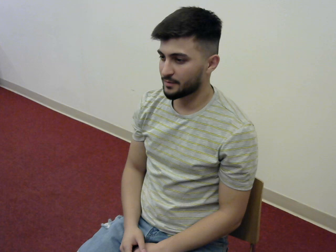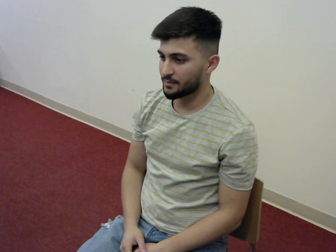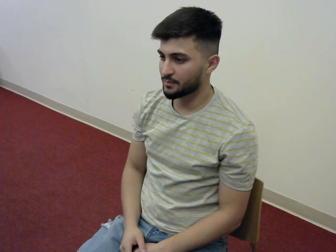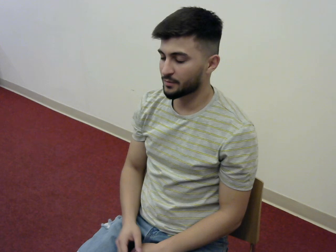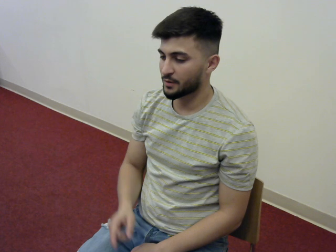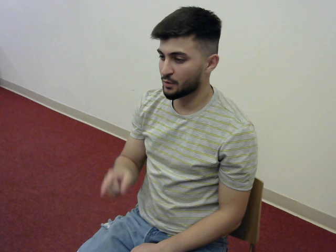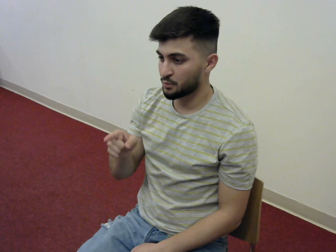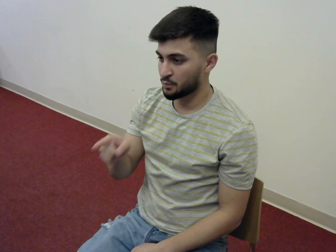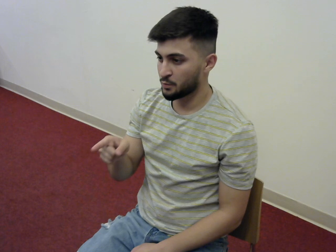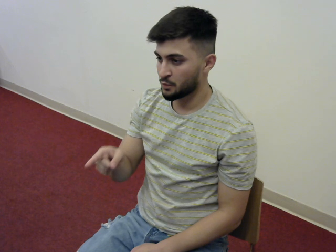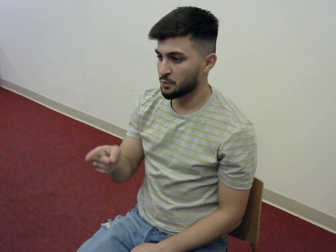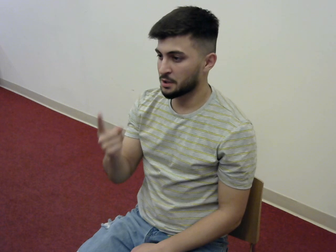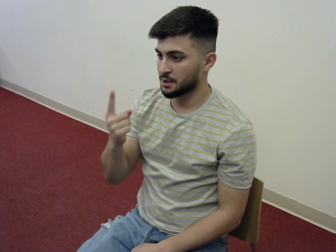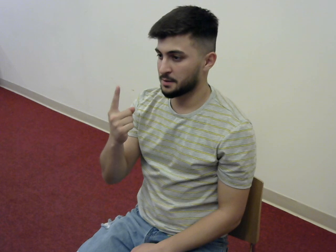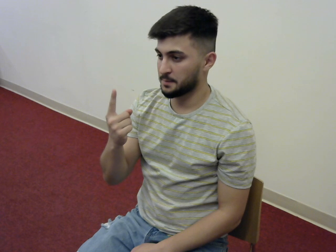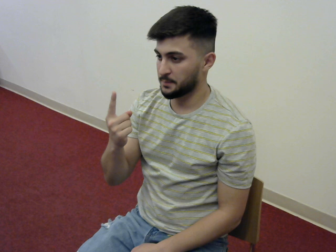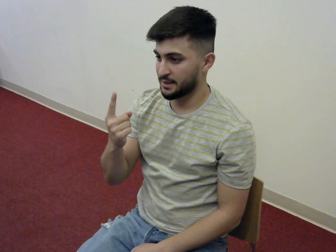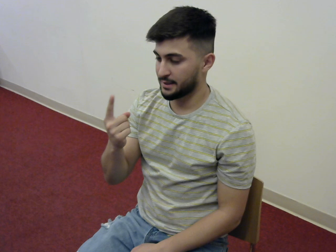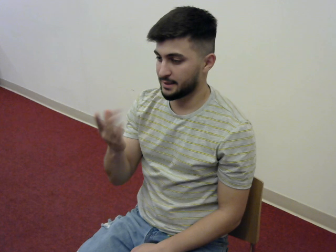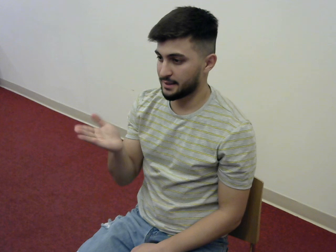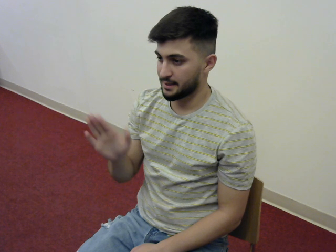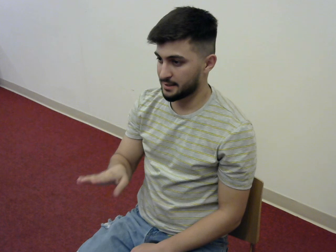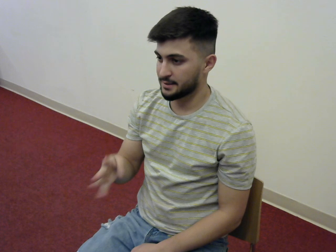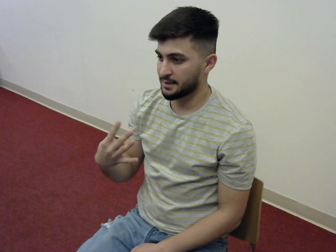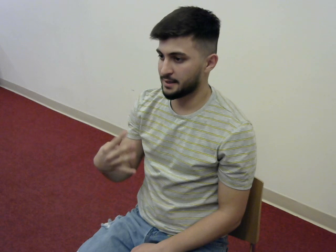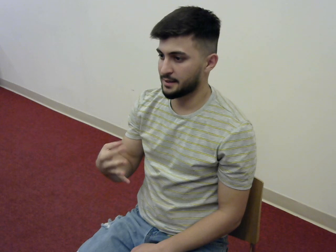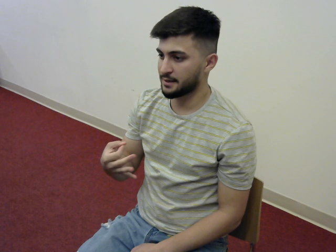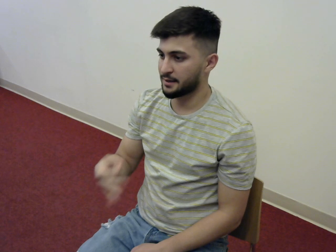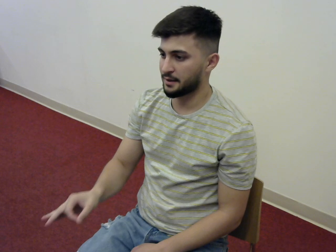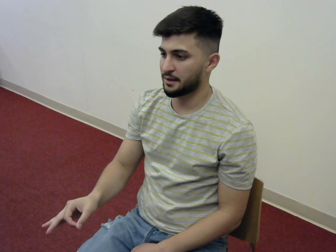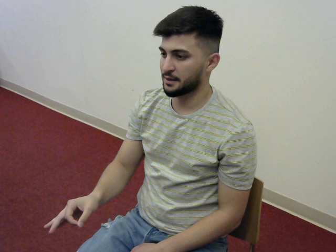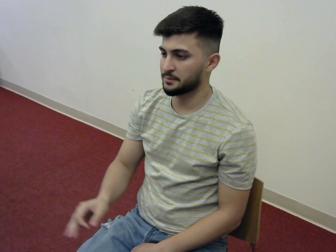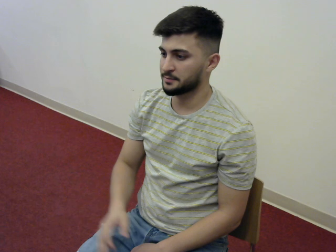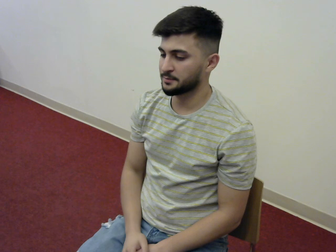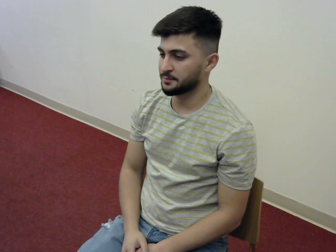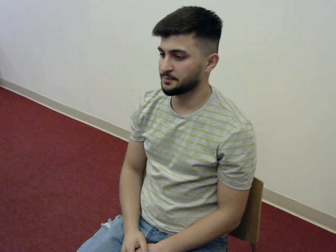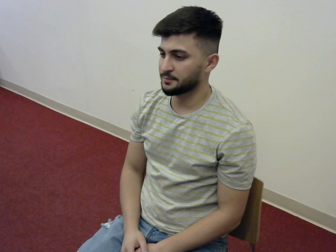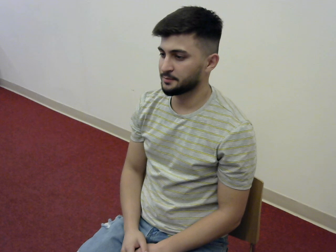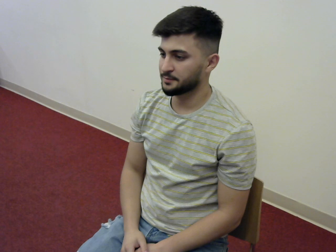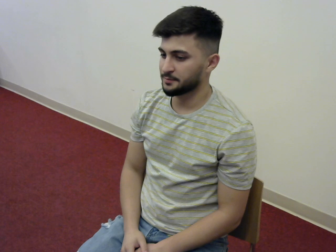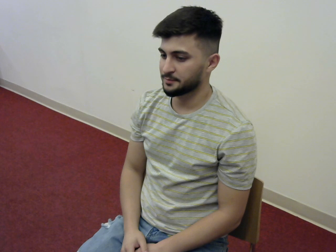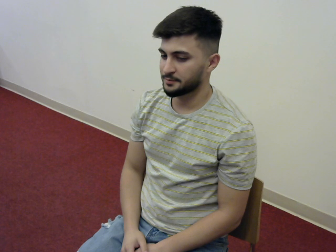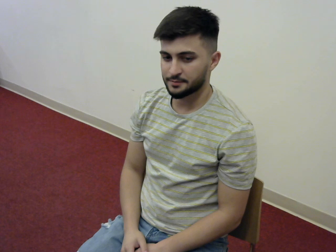Bunun bir dənəsi 40 qəpikdir